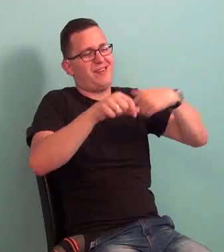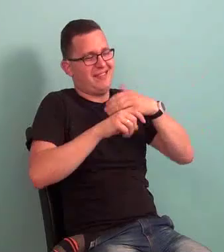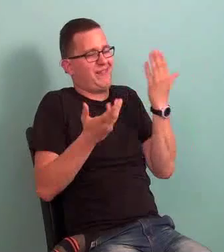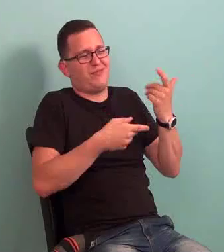Ja nie mam.